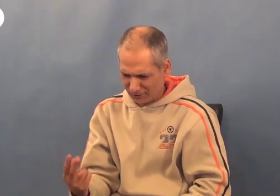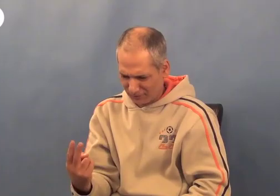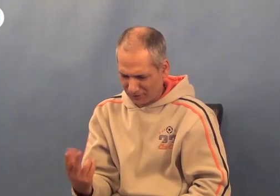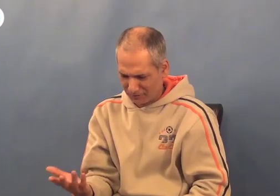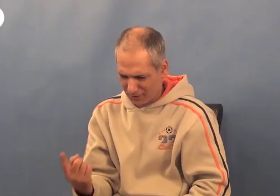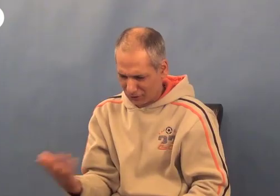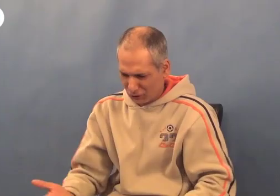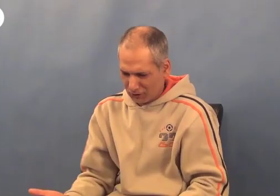Jeden jest gdzie?